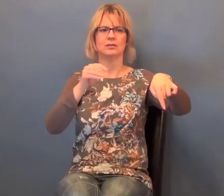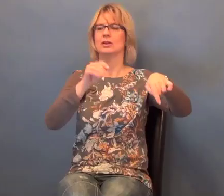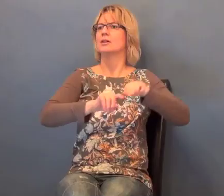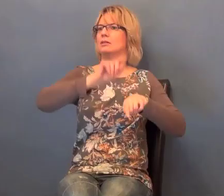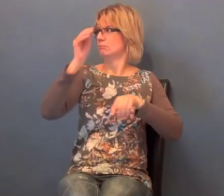Jeszcze za wcześnie.